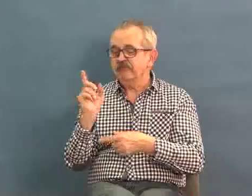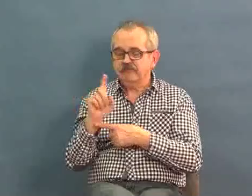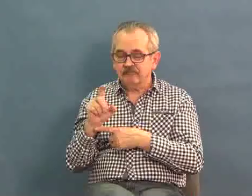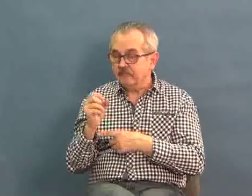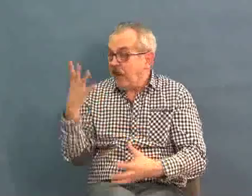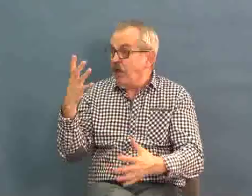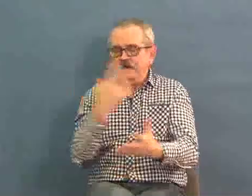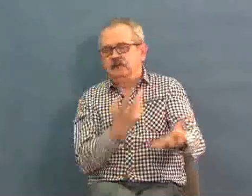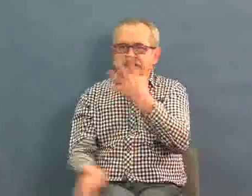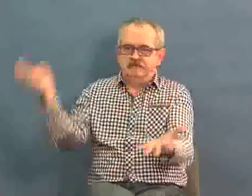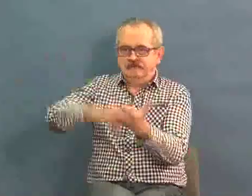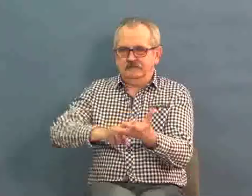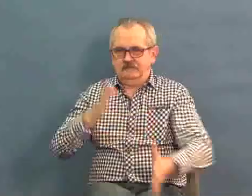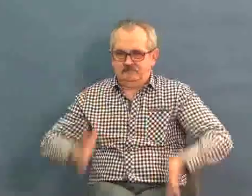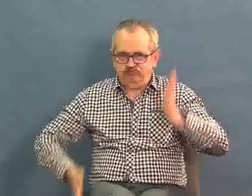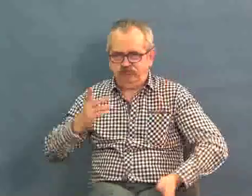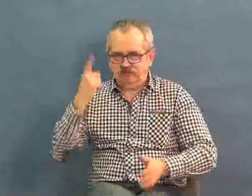Alarm głośno dzwoni, szybko wstaje z łóżka i biegnie.